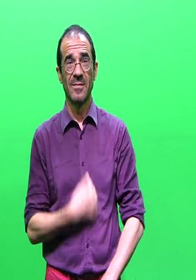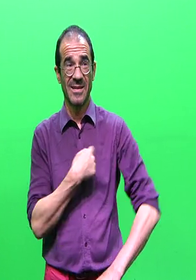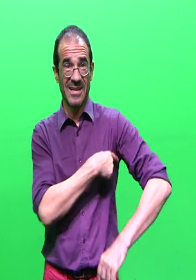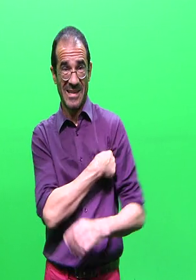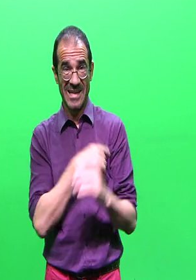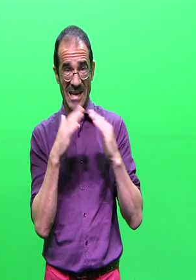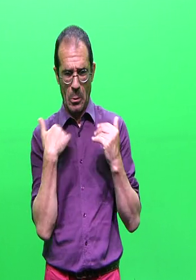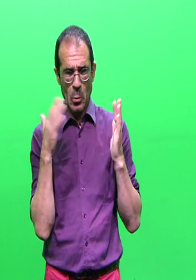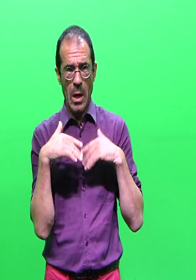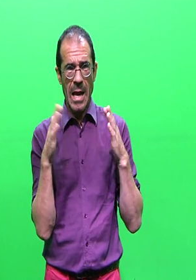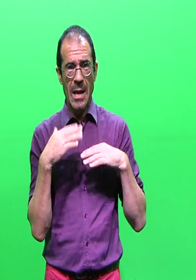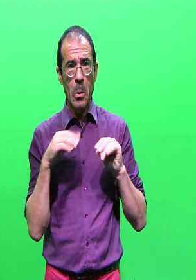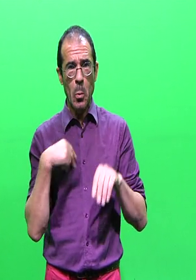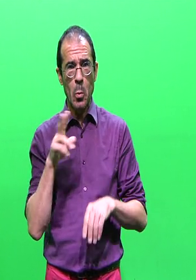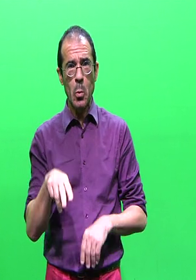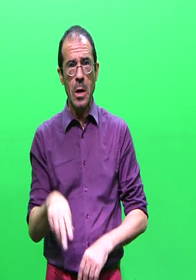No tinc termòmetre a casa, no el faig servir mai.